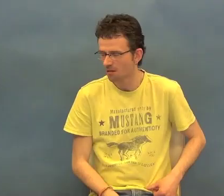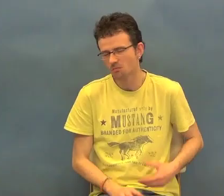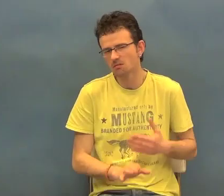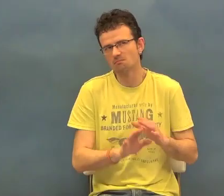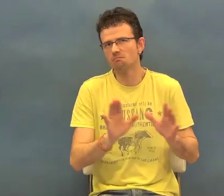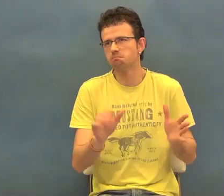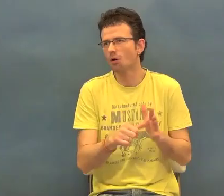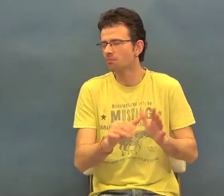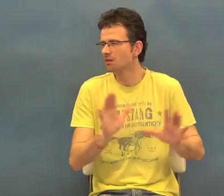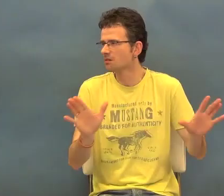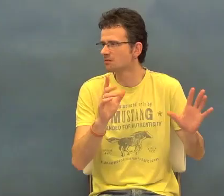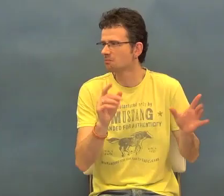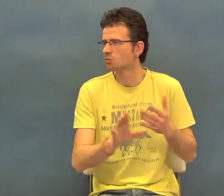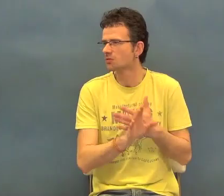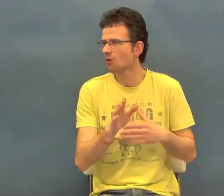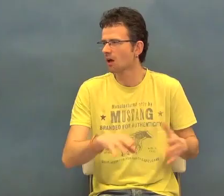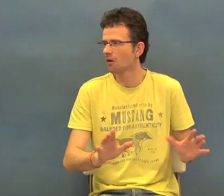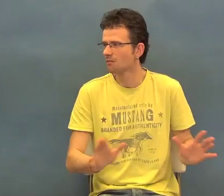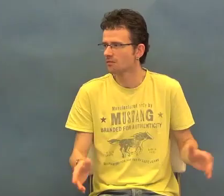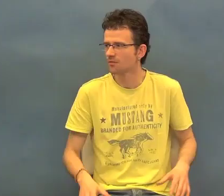Pokazany jest pomnik w Muzeum Narodowym.